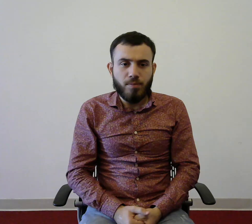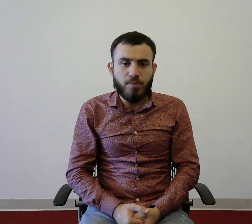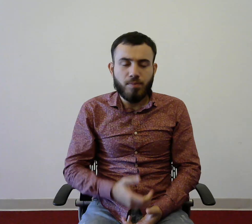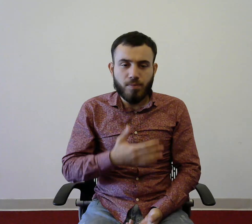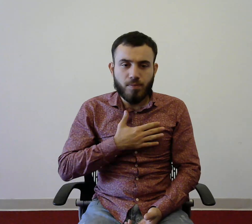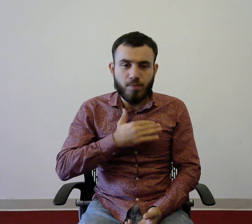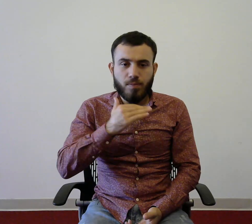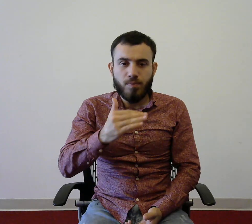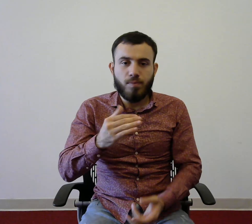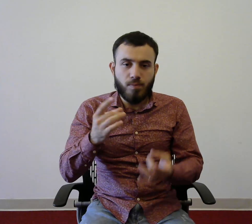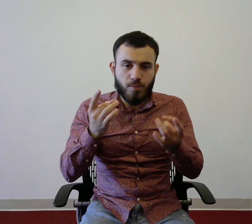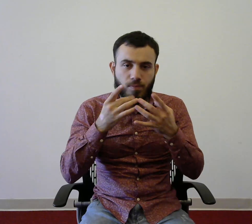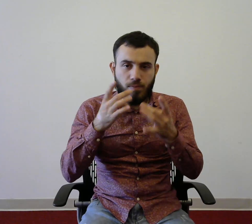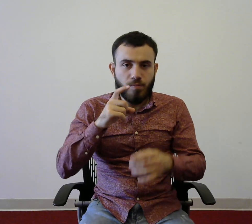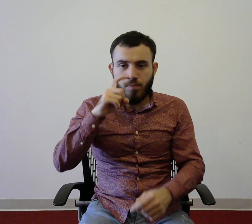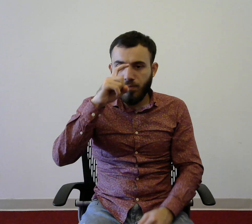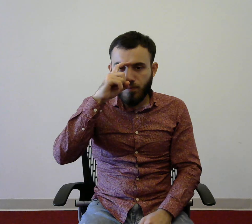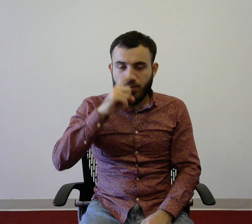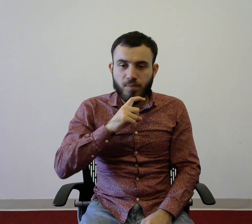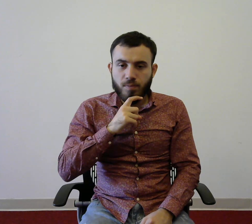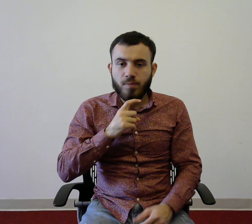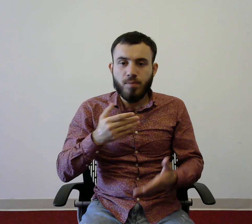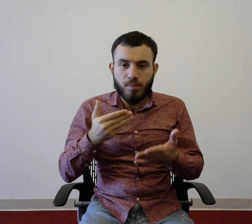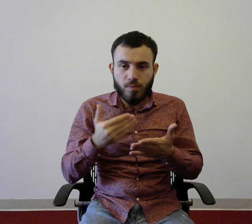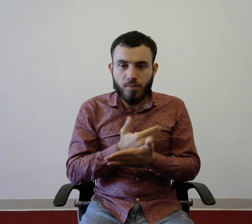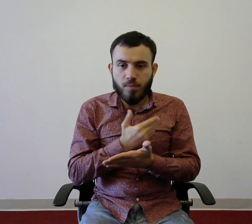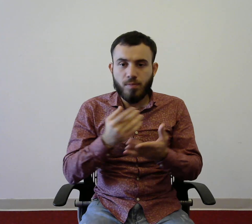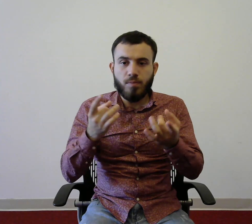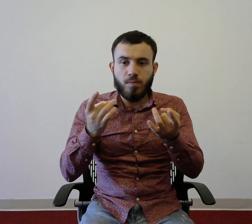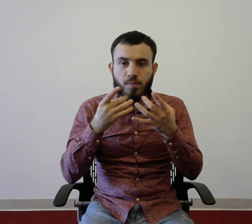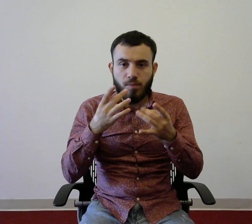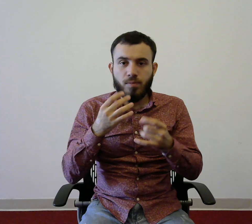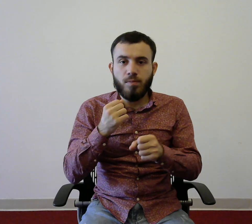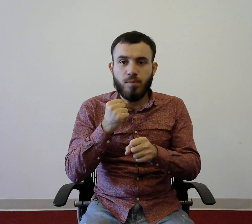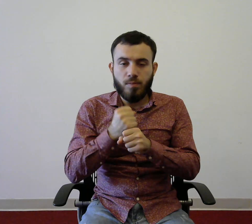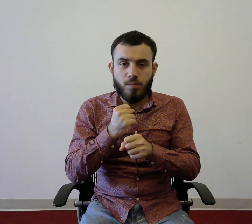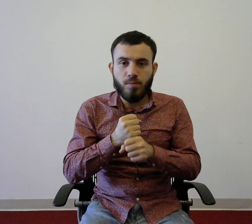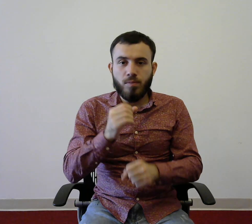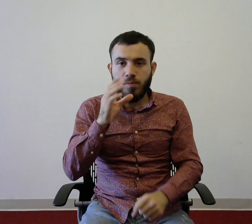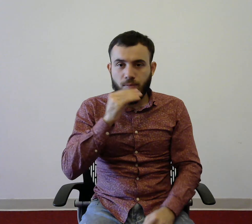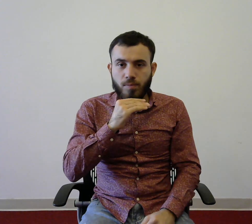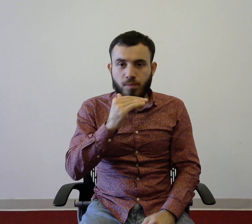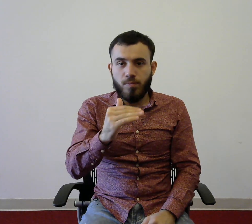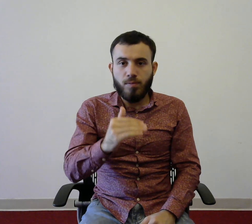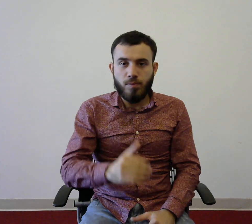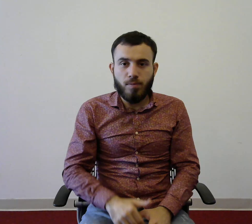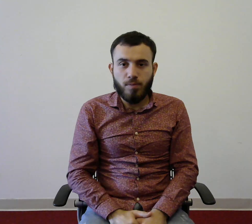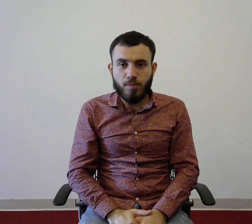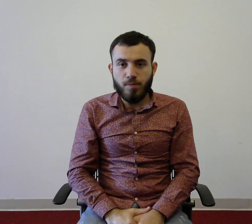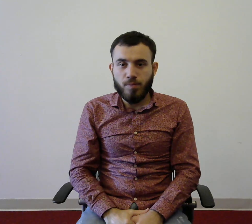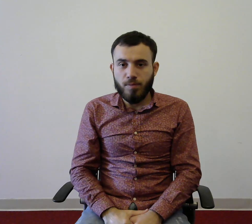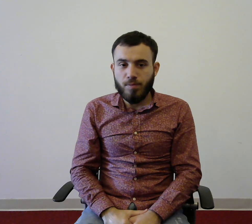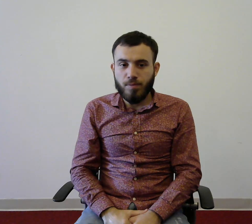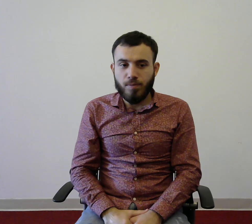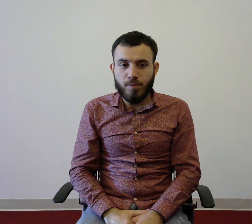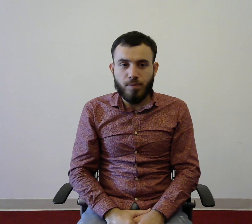Mən sizin dediklərinizi başa düşmədim, yenidən izah edə bilərsinizmi?